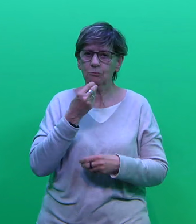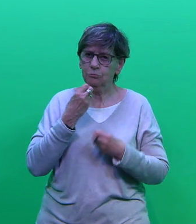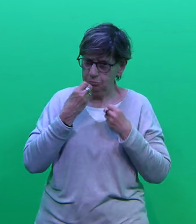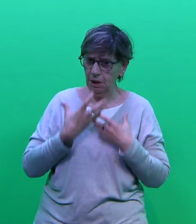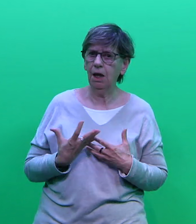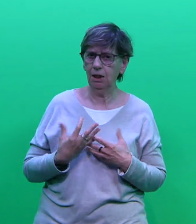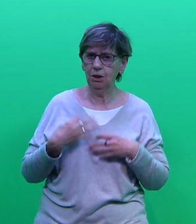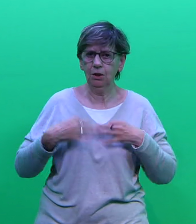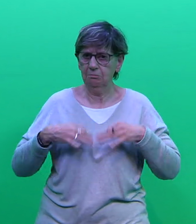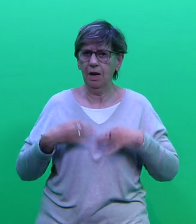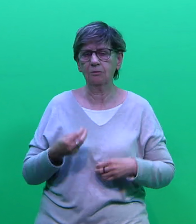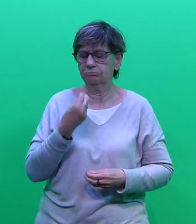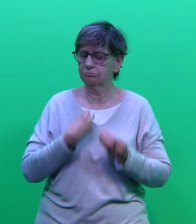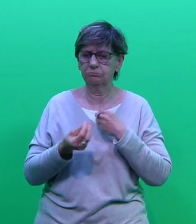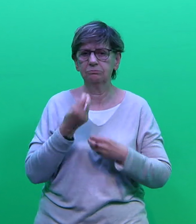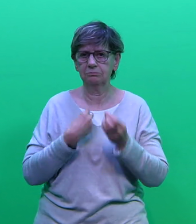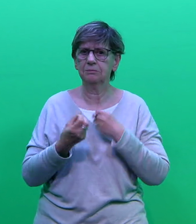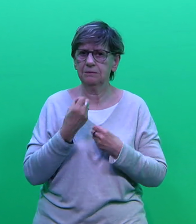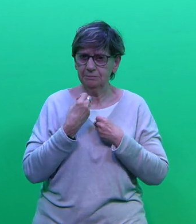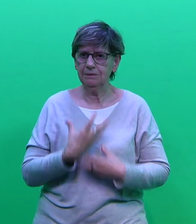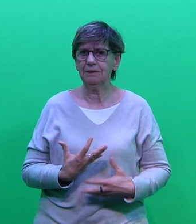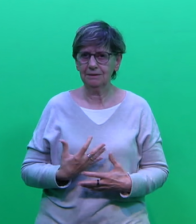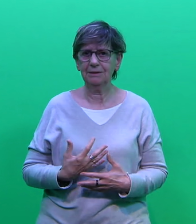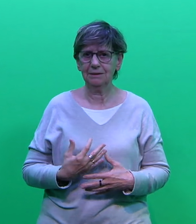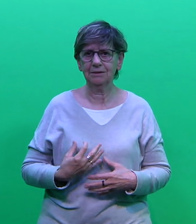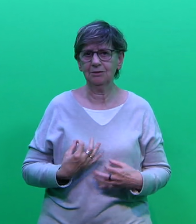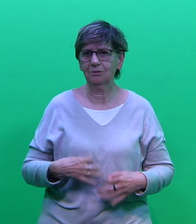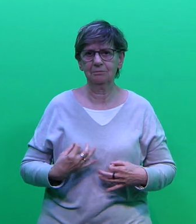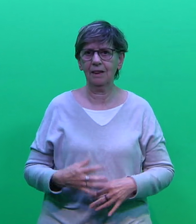Menja bé, normal, va menjant bé i normal.